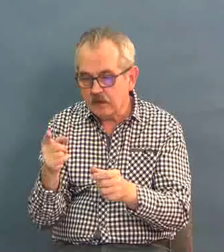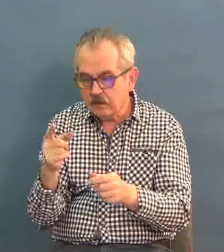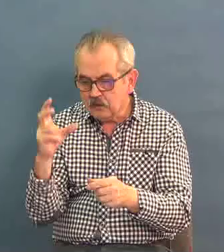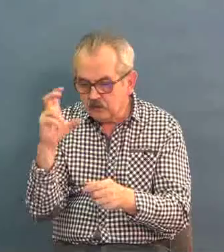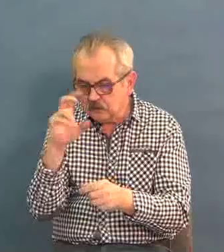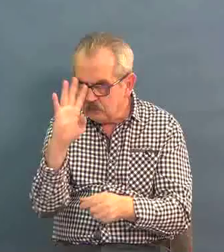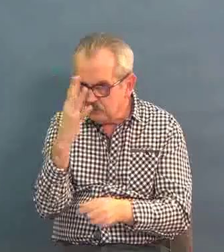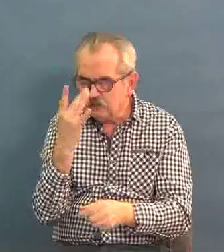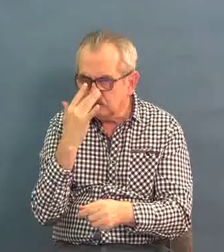Czwartek, czwartego lutego.